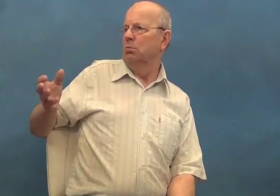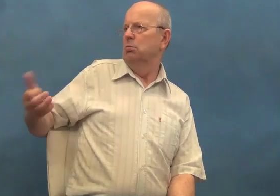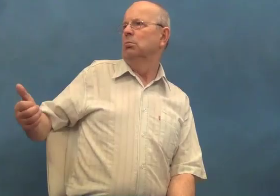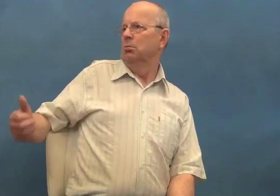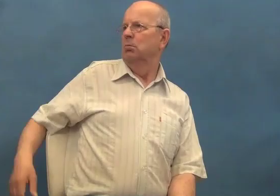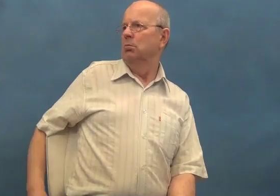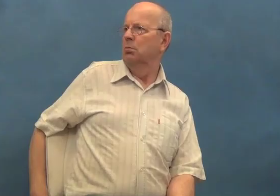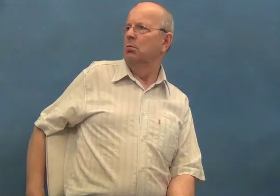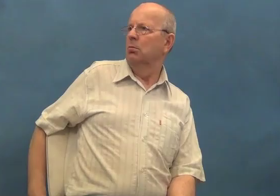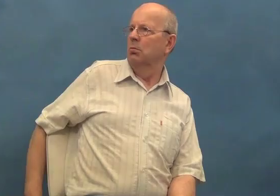Dobrze, super!